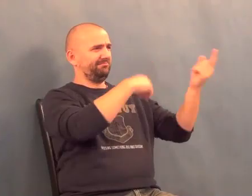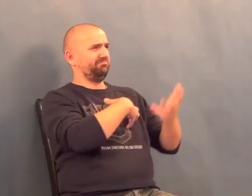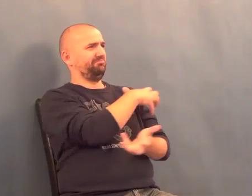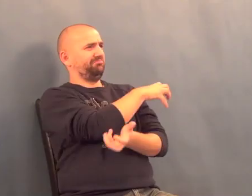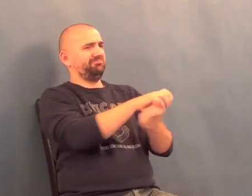Są wystraszeni.